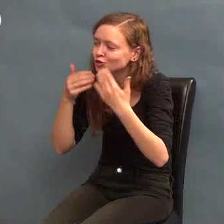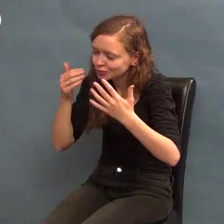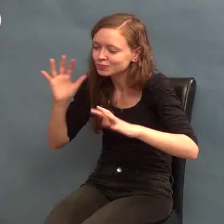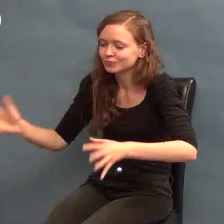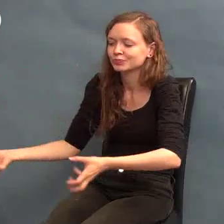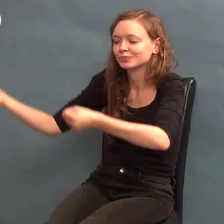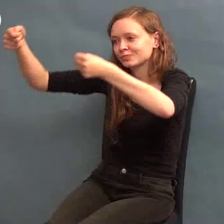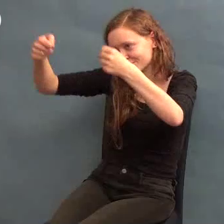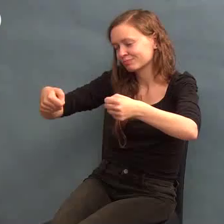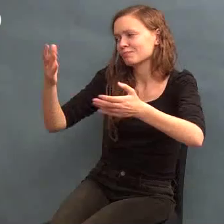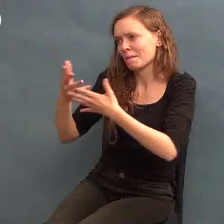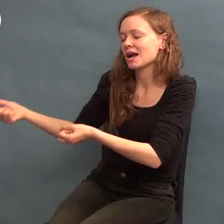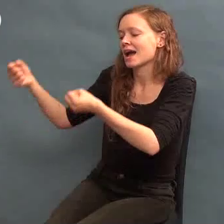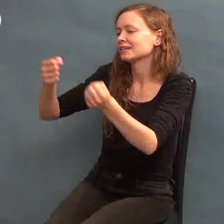Pomagają mu ustawić kosz na rowerze.